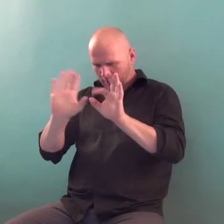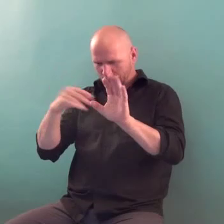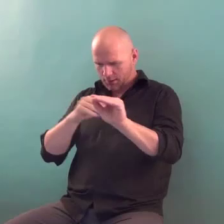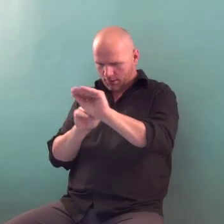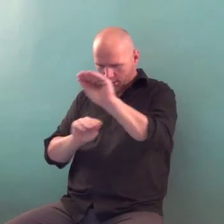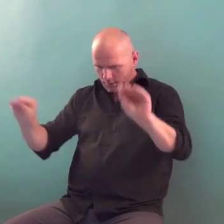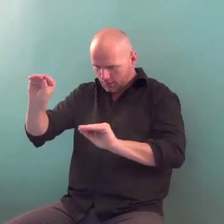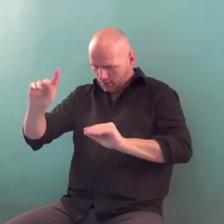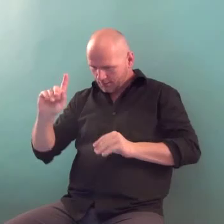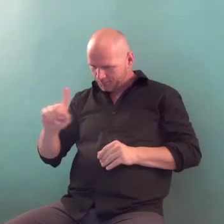Pozmieniam, poczekaj.